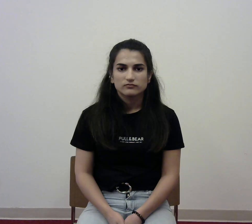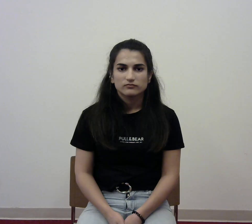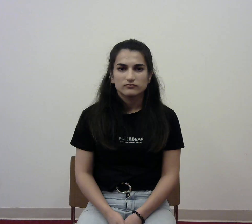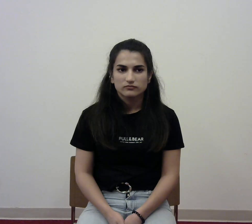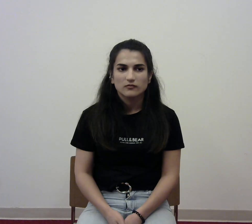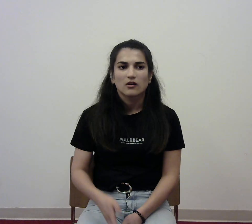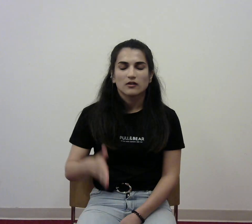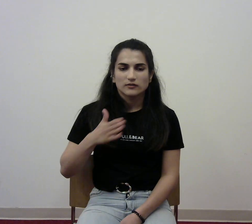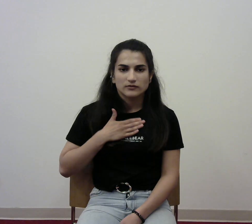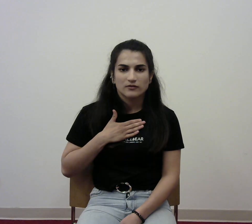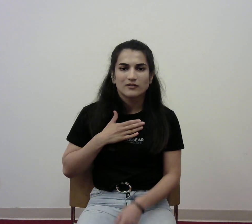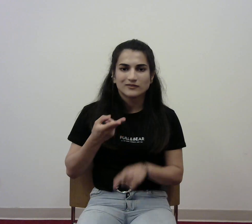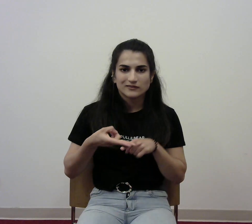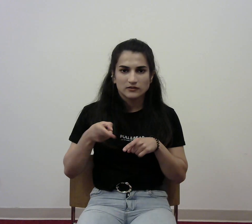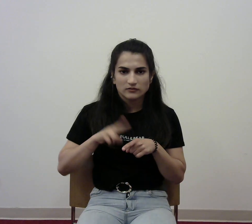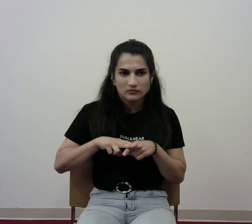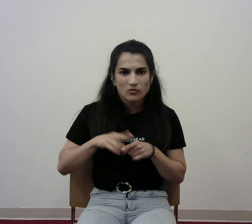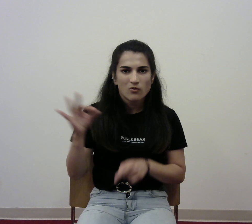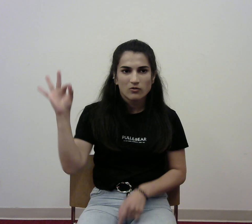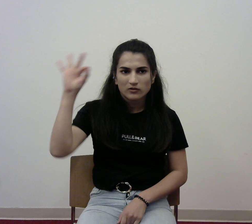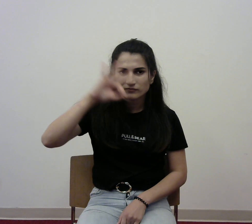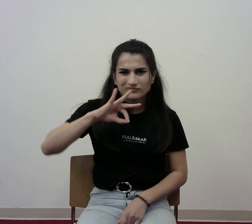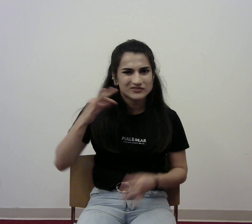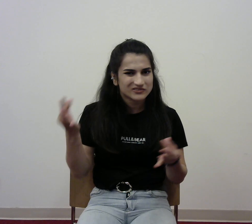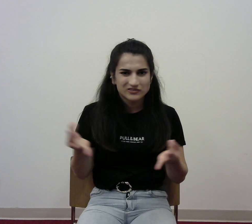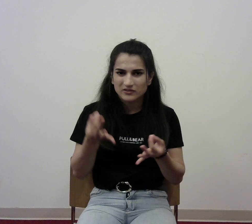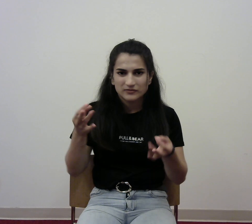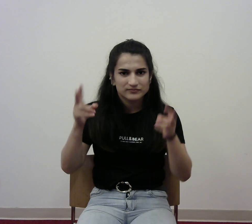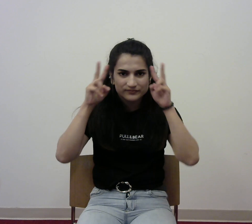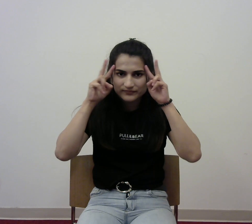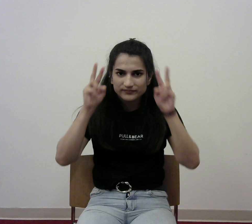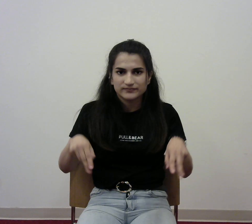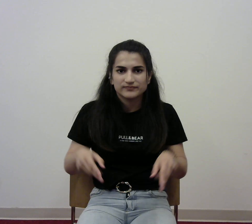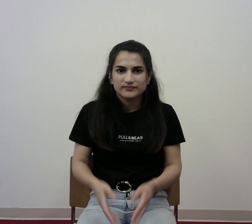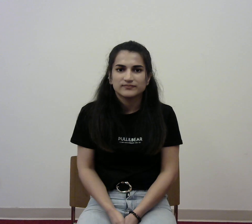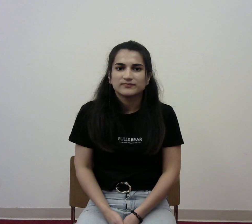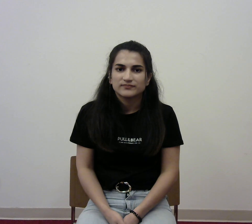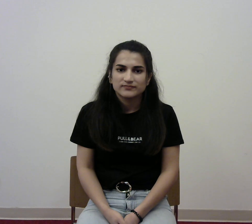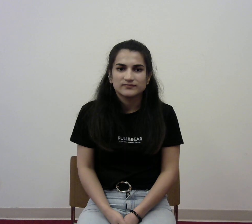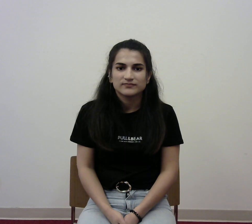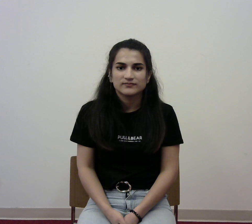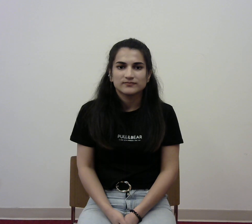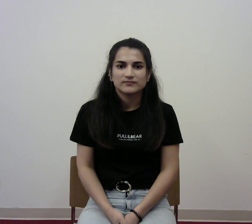Mən bu barədə heç nə bilmirəm